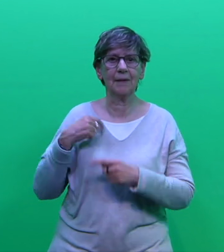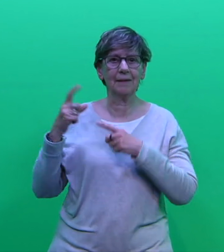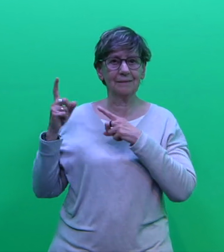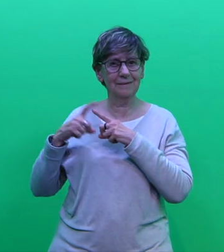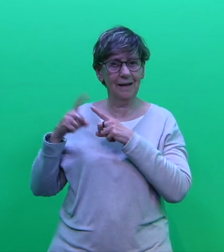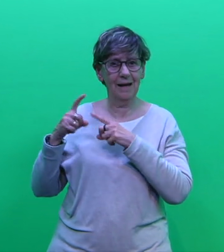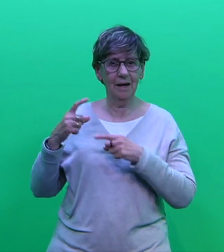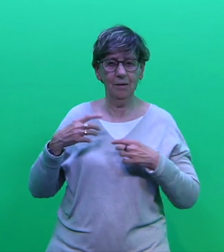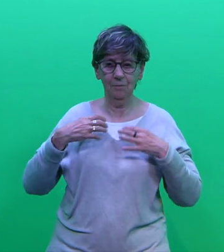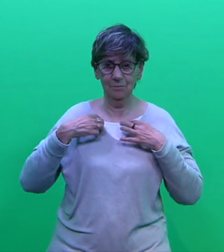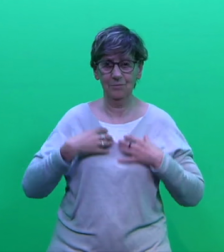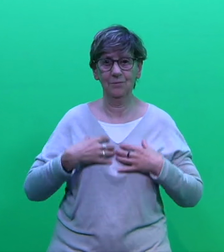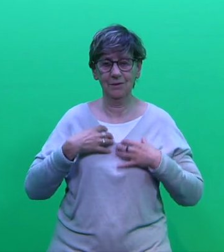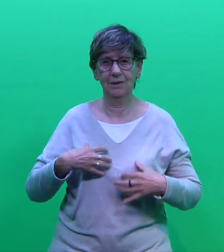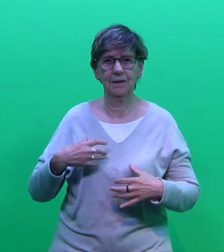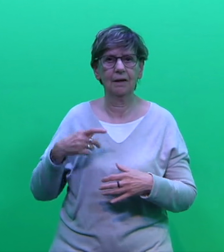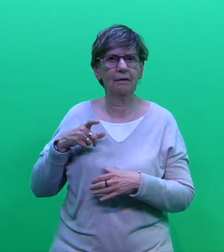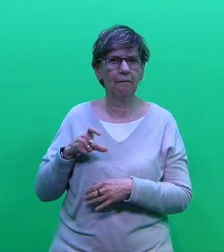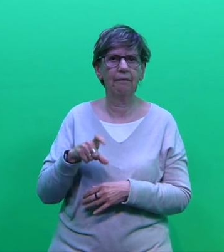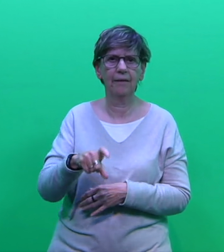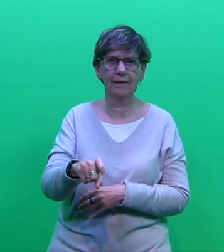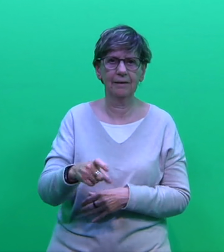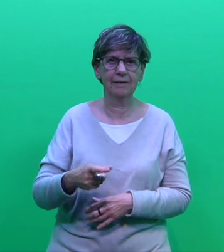El meu tiet té càncer de pulmó.